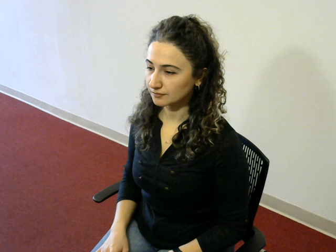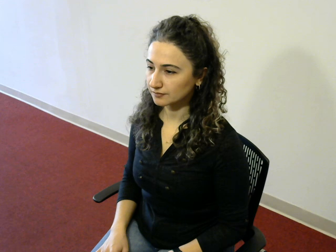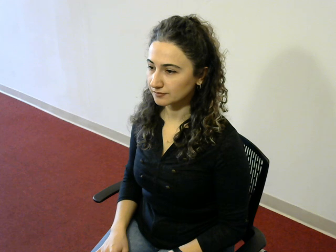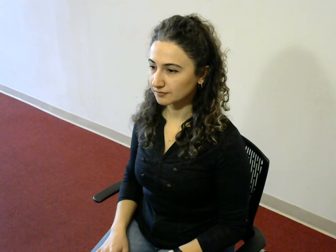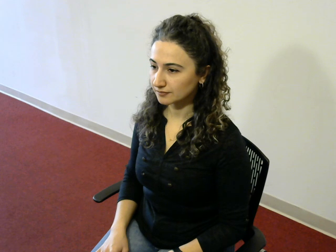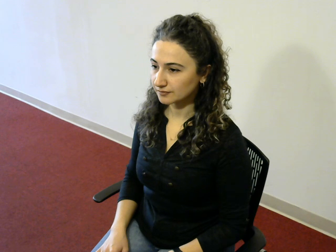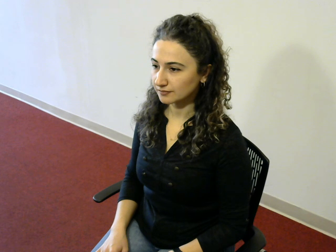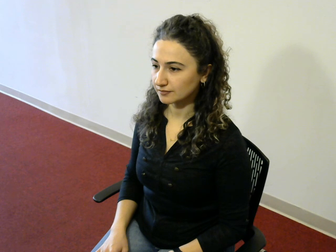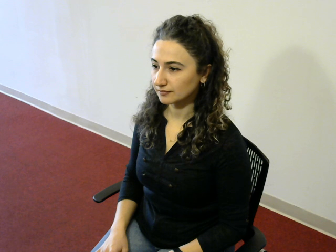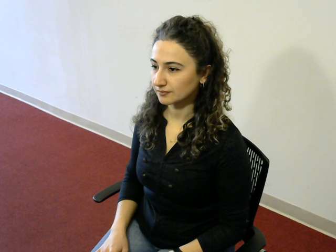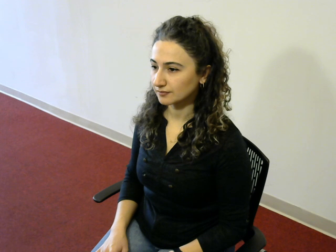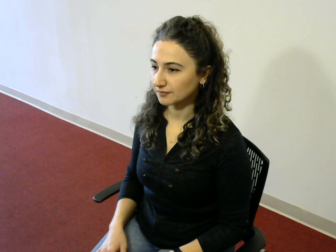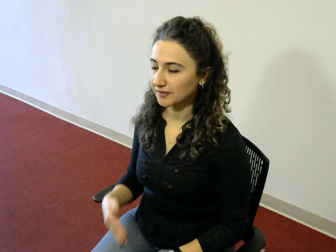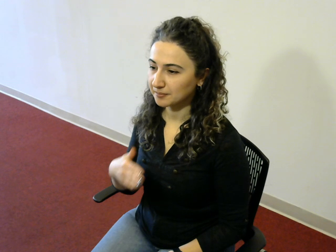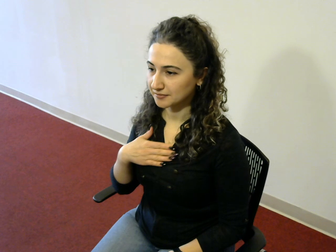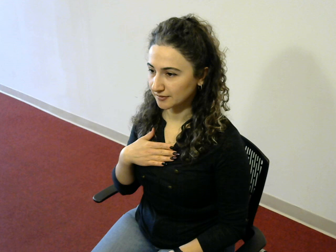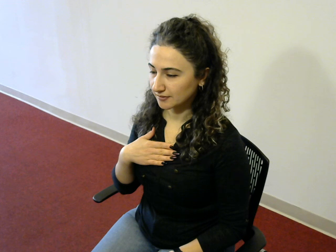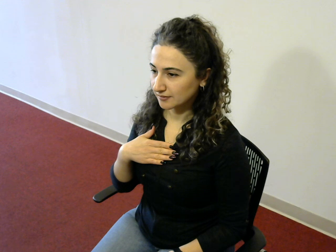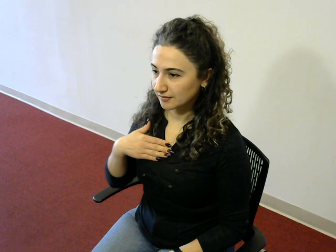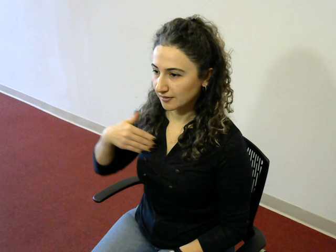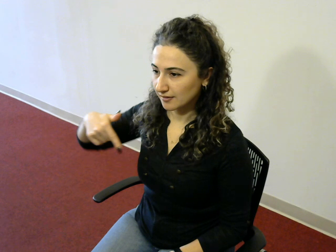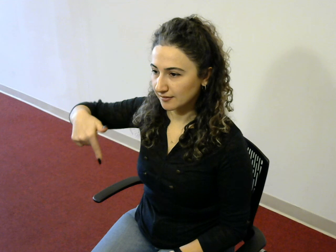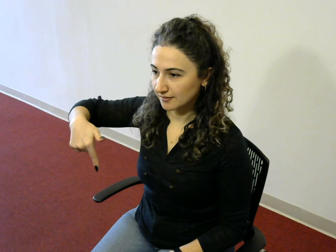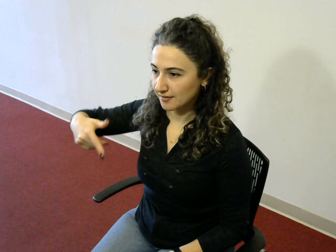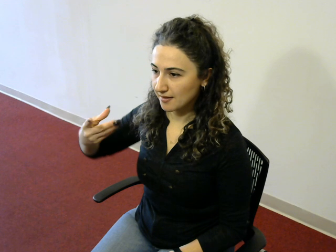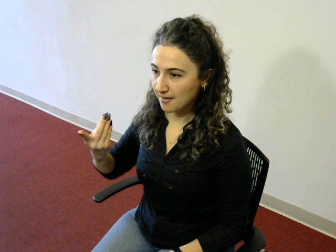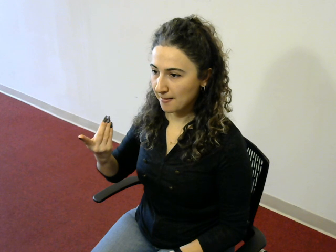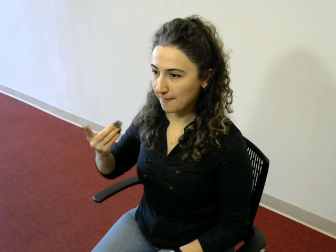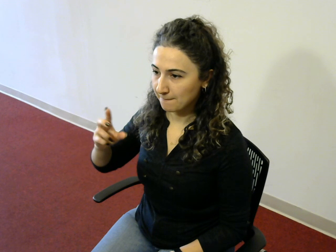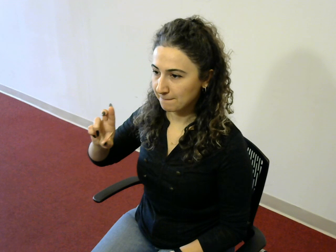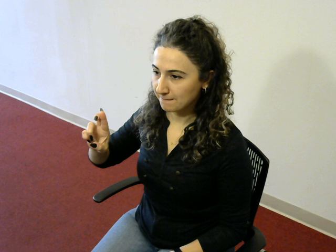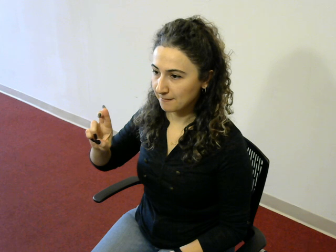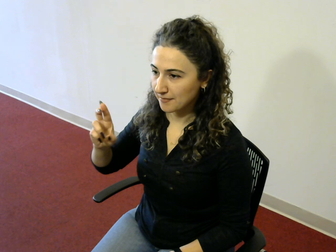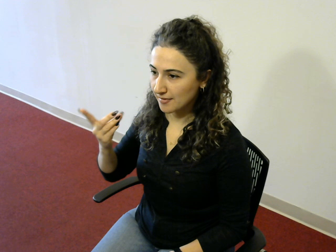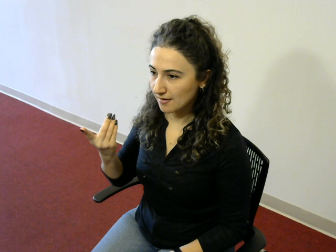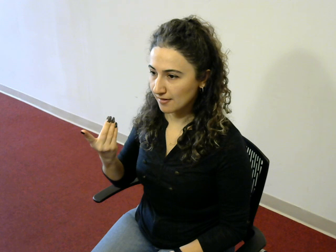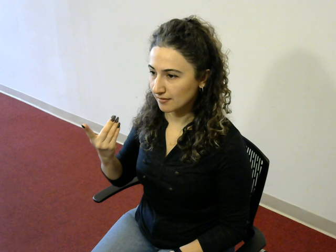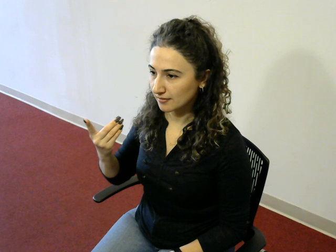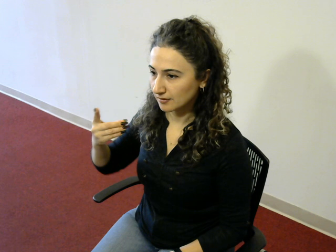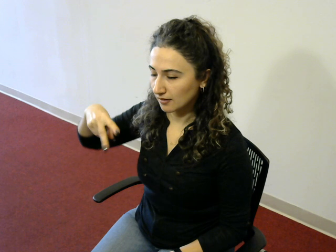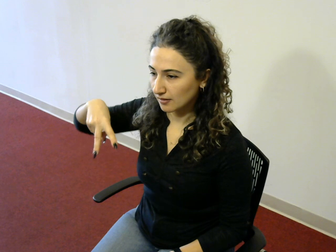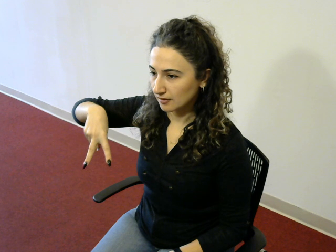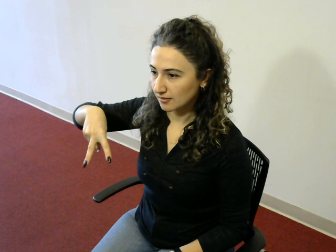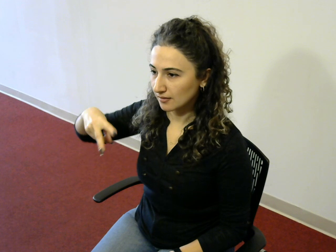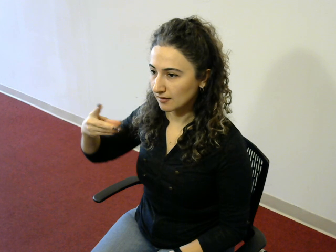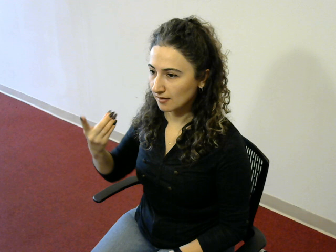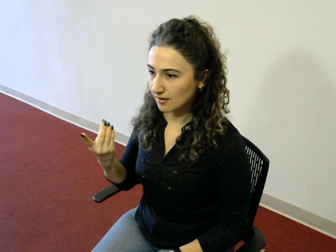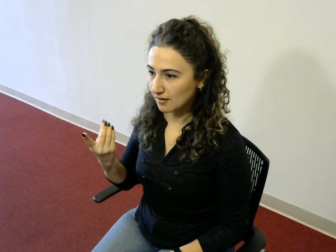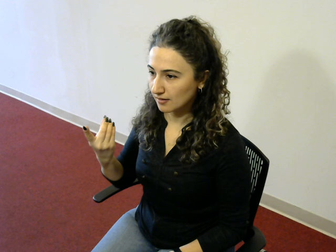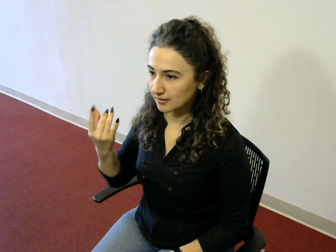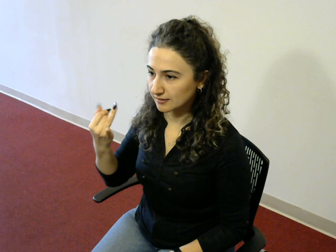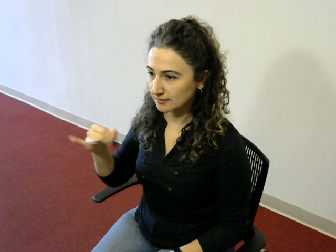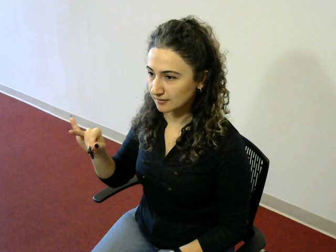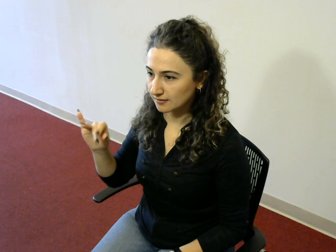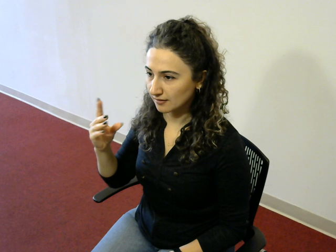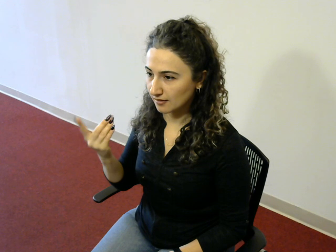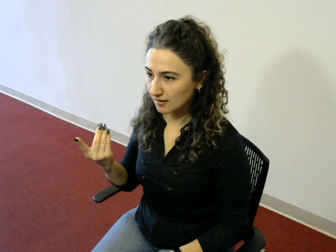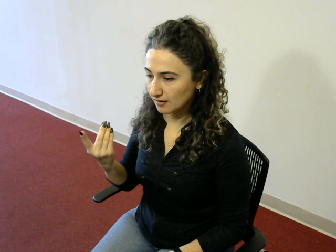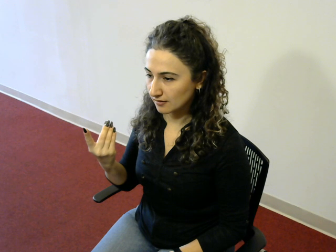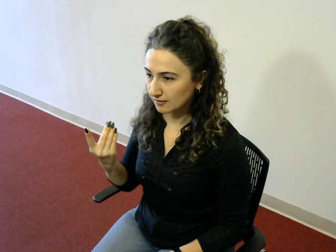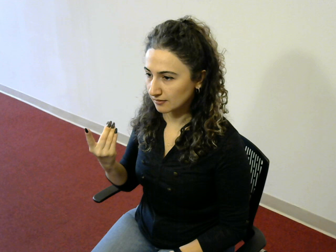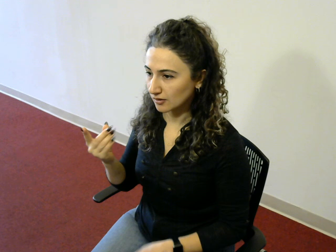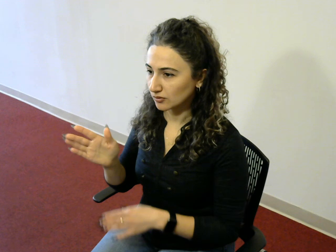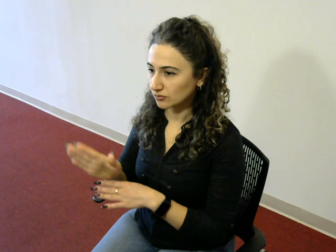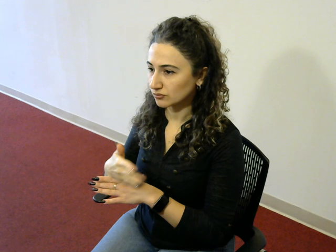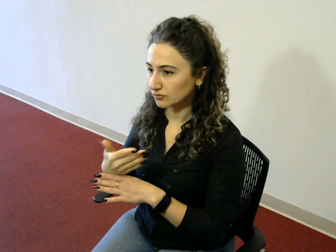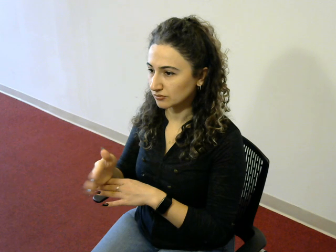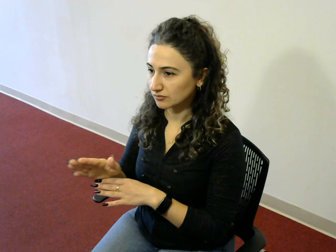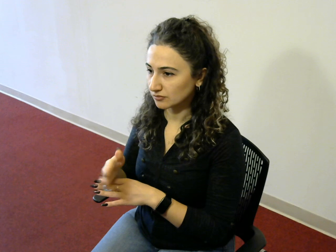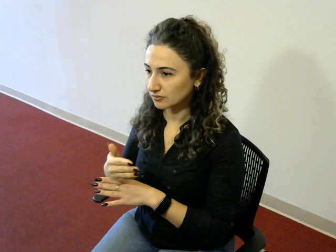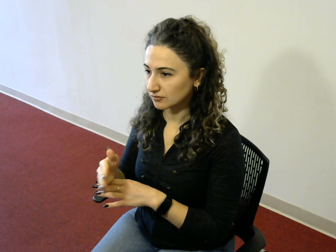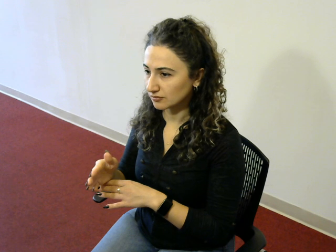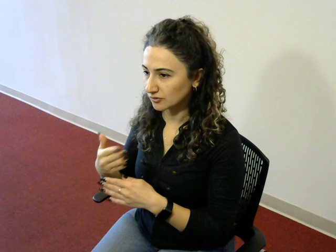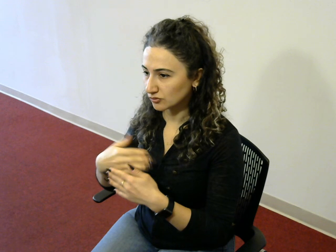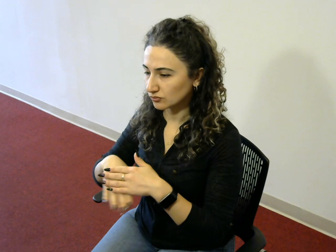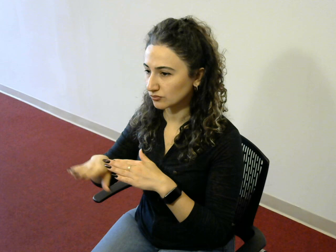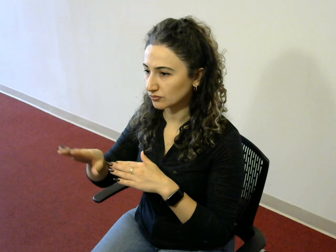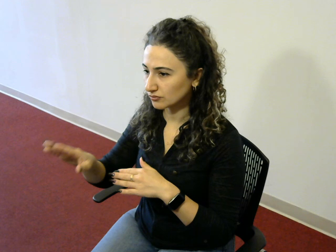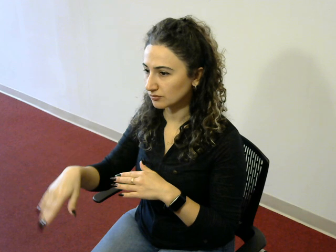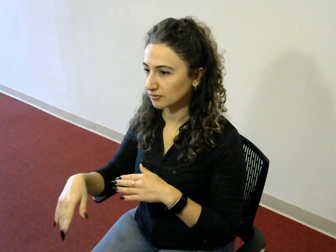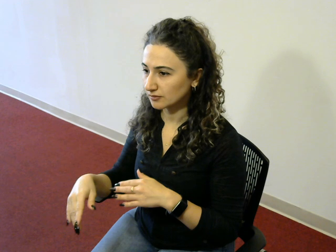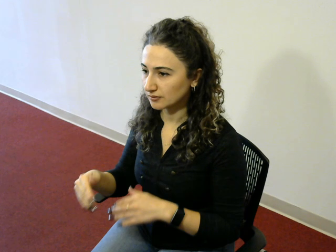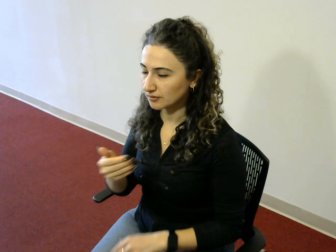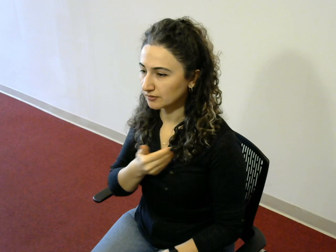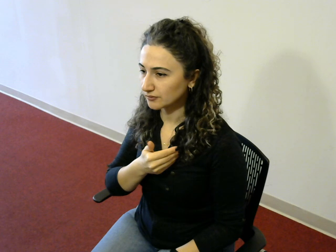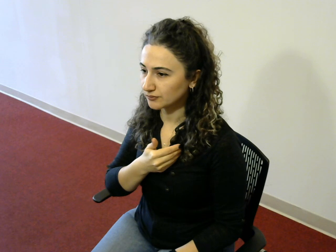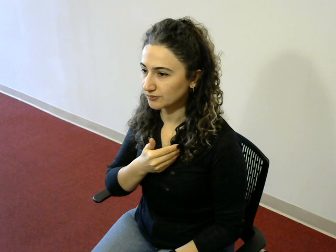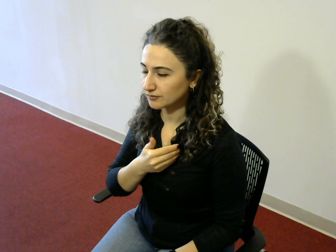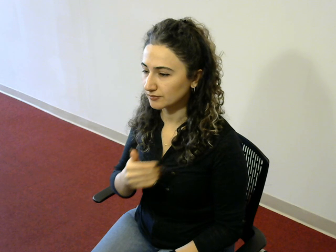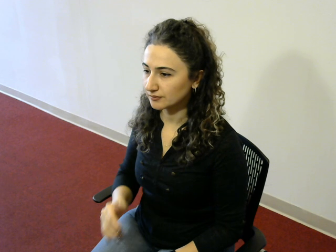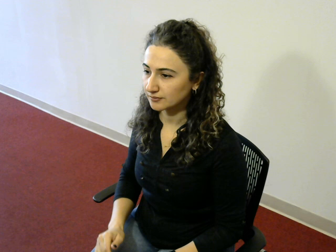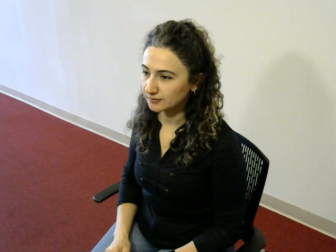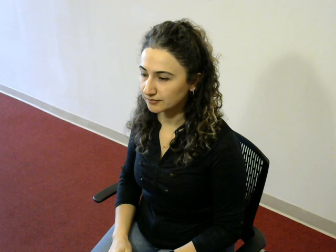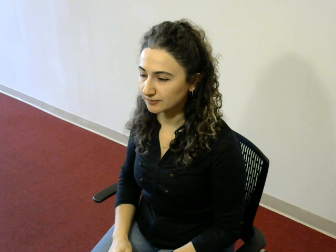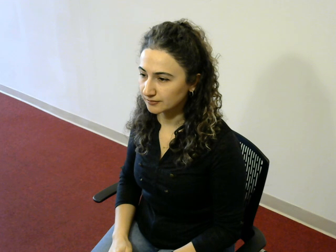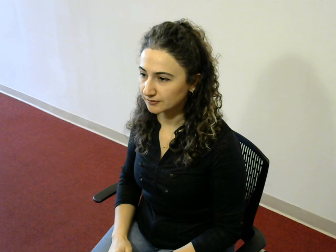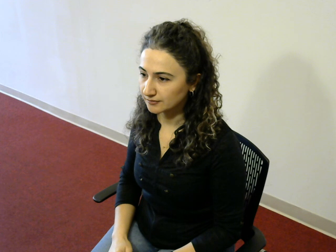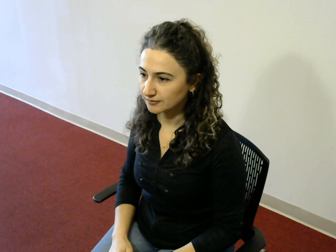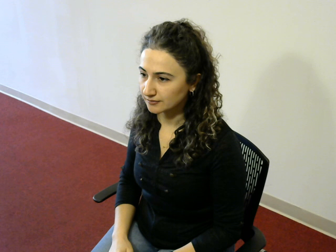Mən Qəbələyə gəzməyə getmək istəyirəm